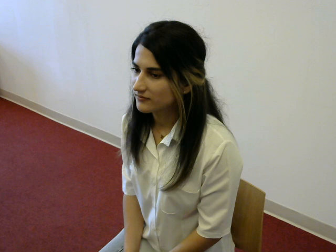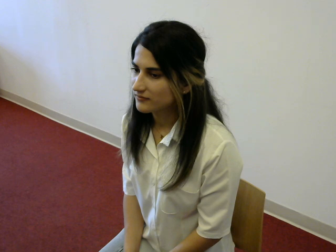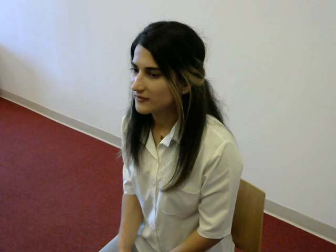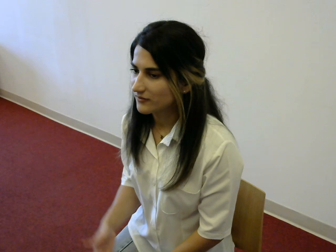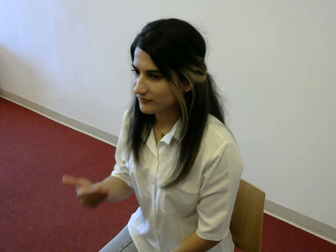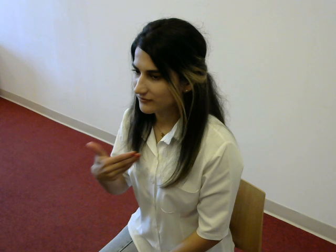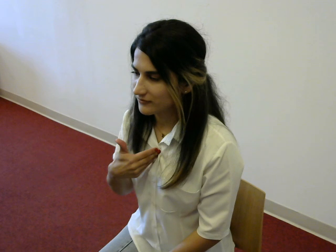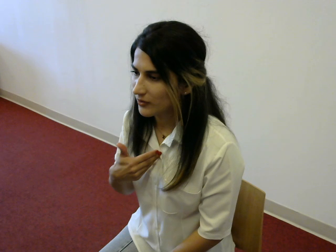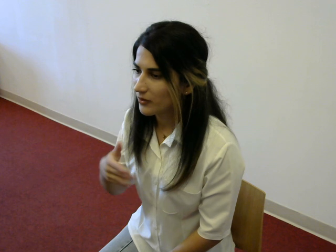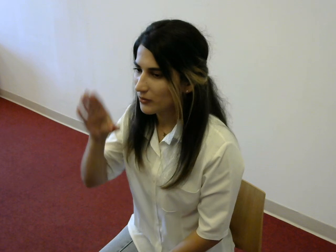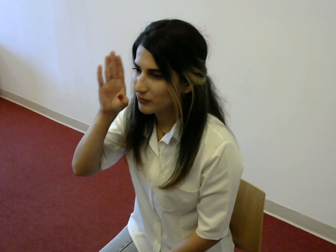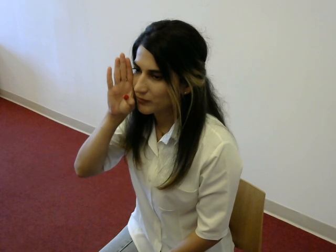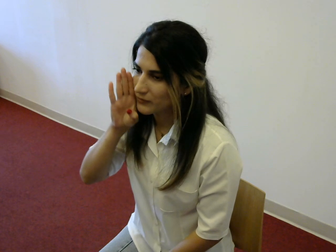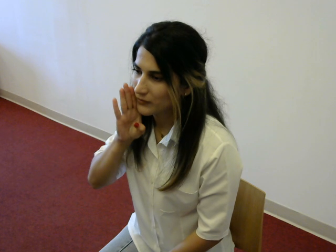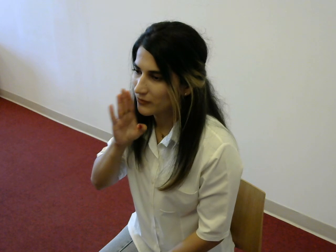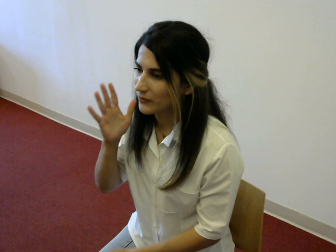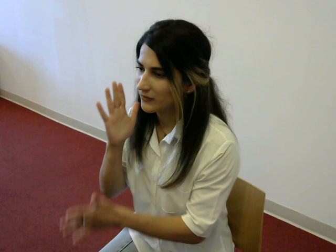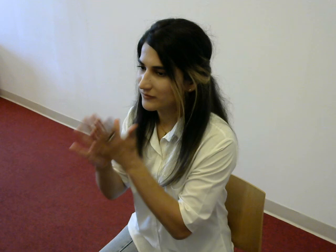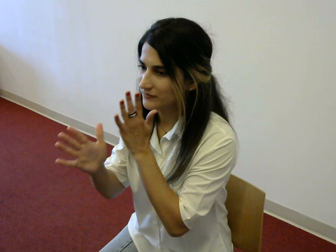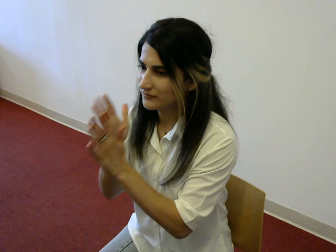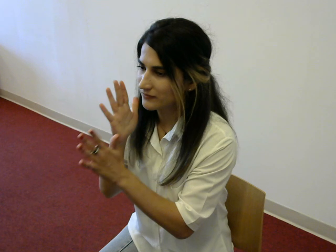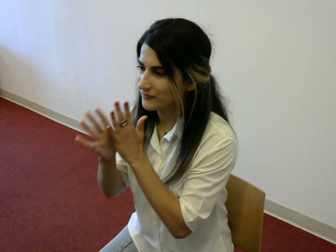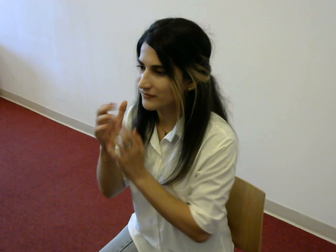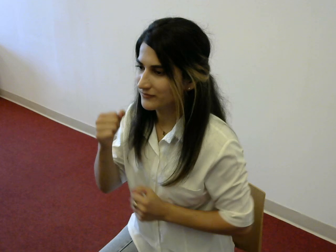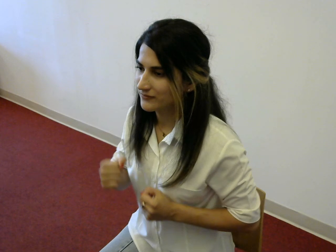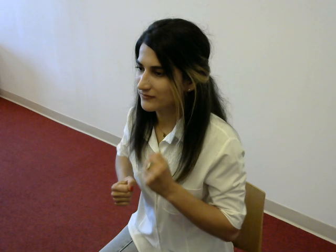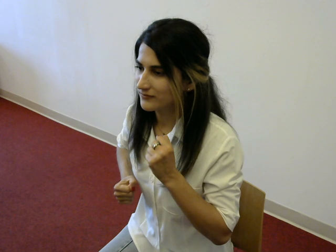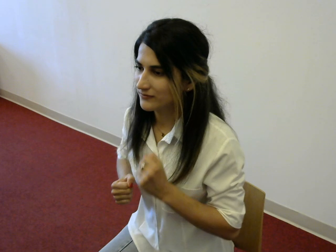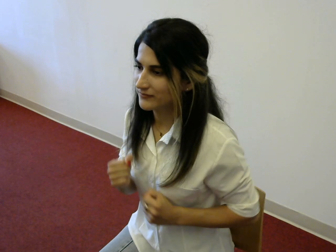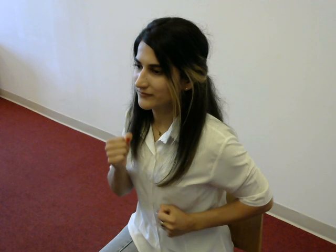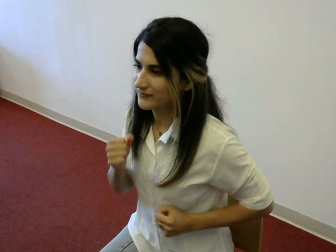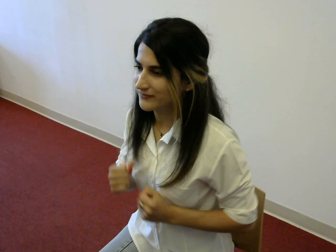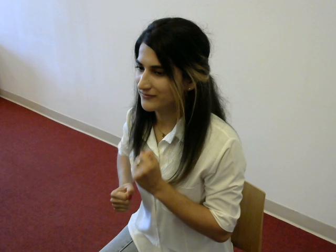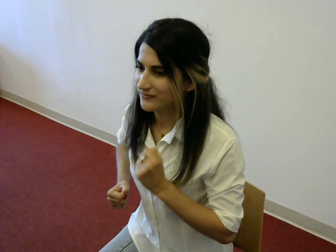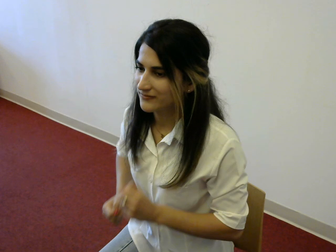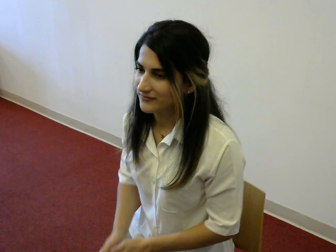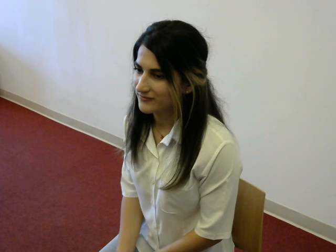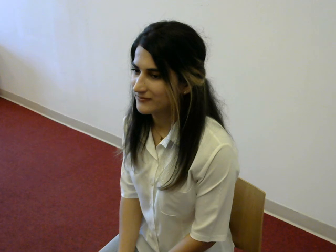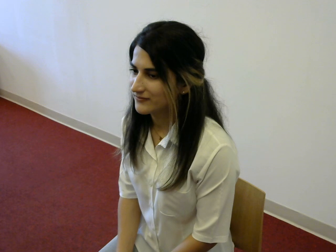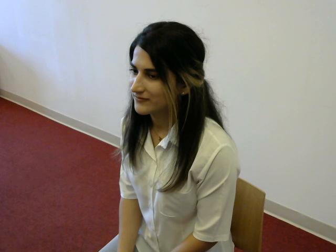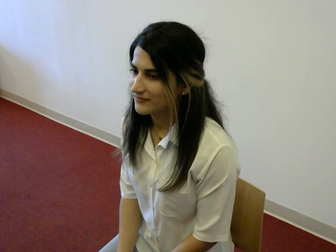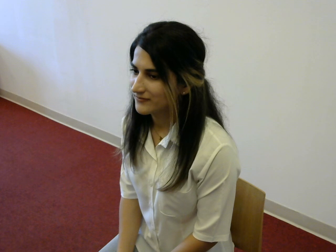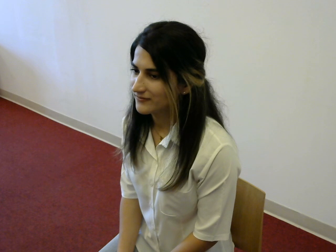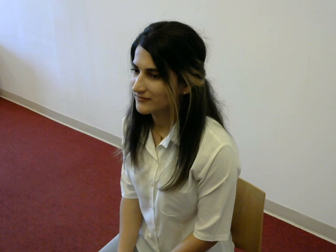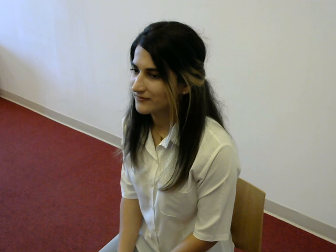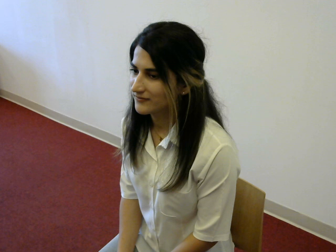Mən səhərlər bulvarda qaçıram